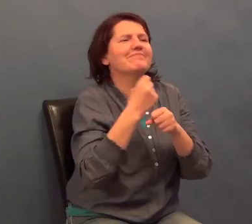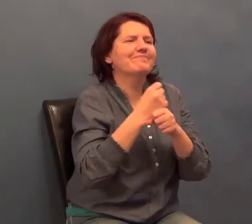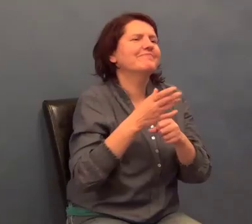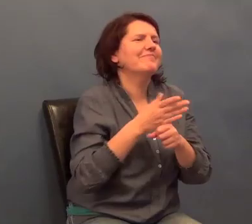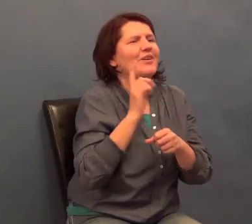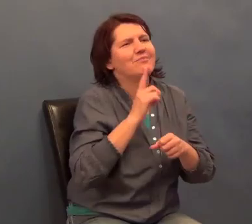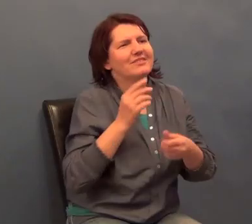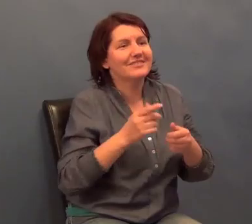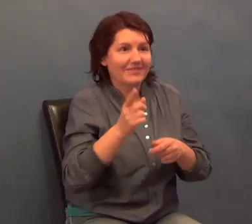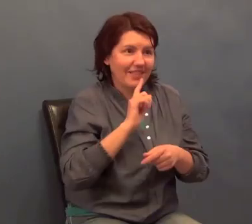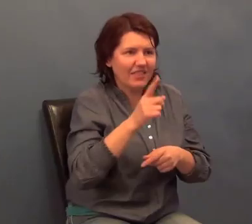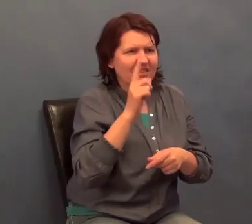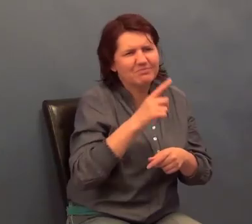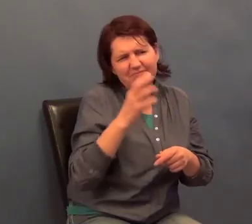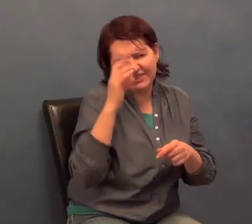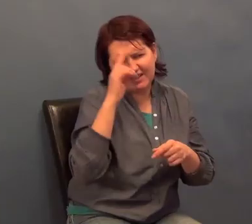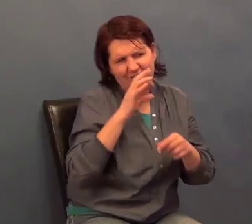Chłopiec przechadza się, pewnie na prośbę taty.